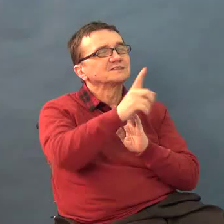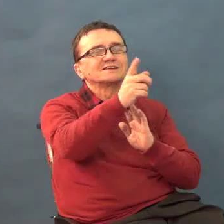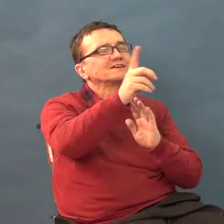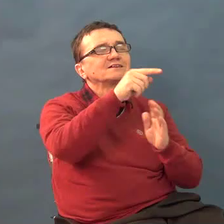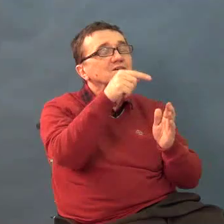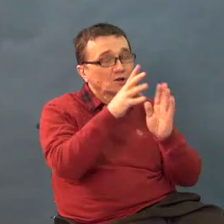Nie!